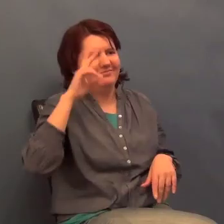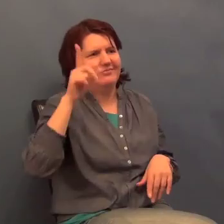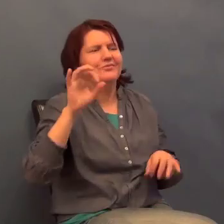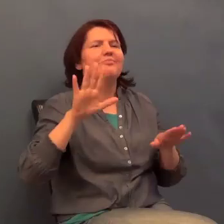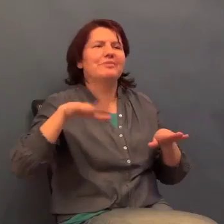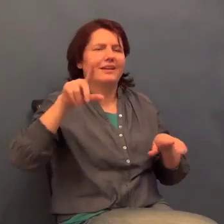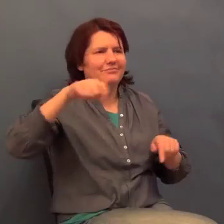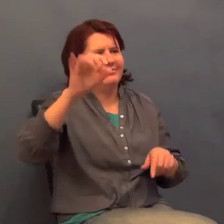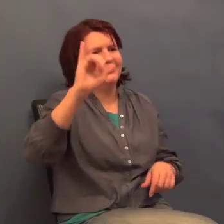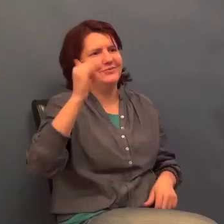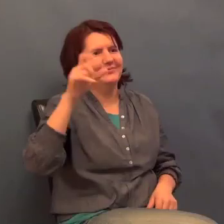Nazwę ptaka 'Żółty'.